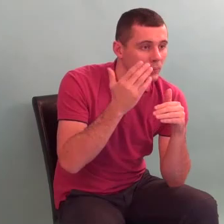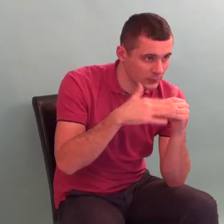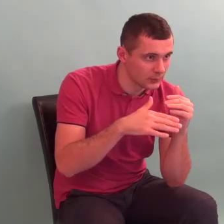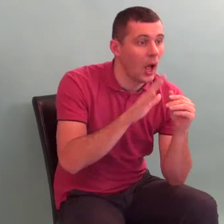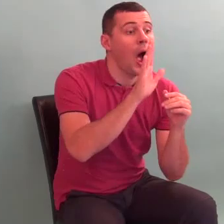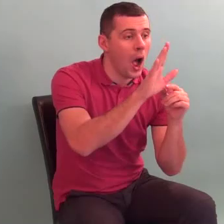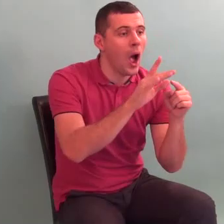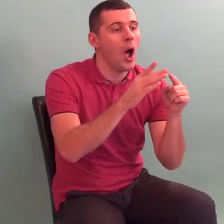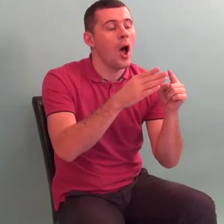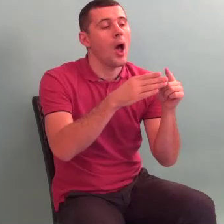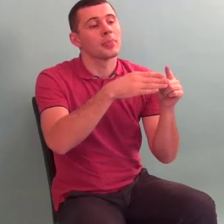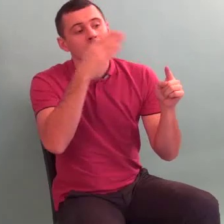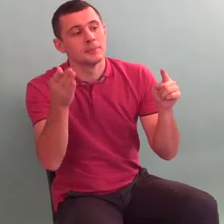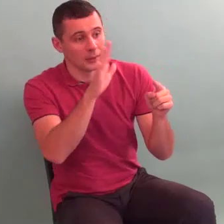Czy później jesteś zajęta?